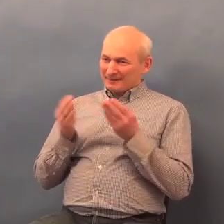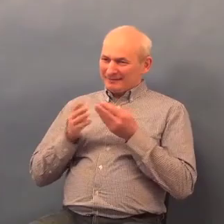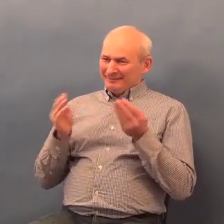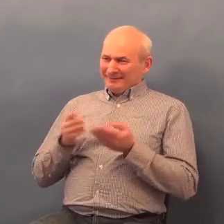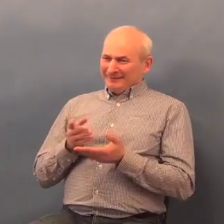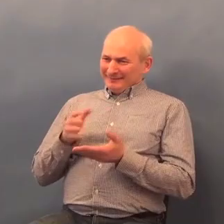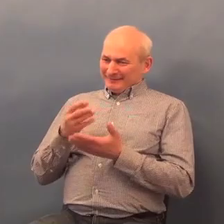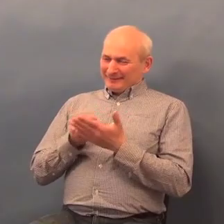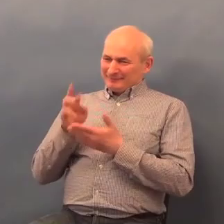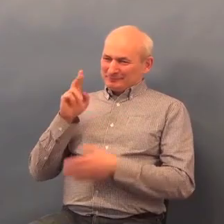Rysunki łatwiej zrozumieć.